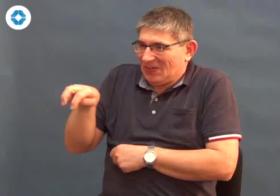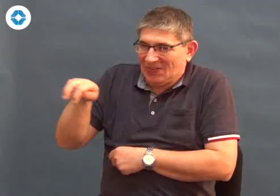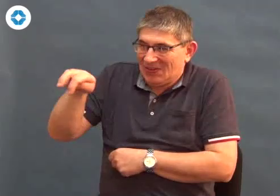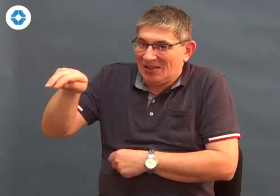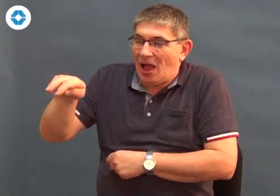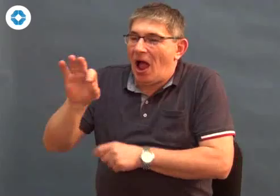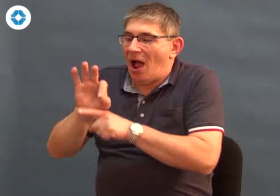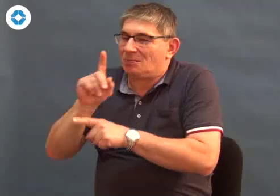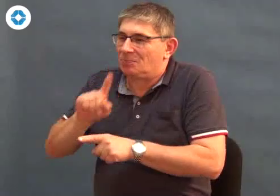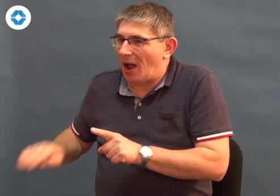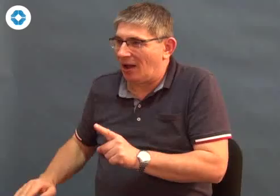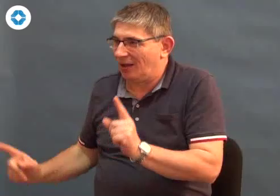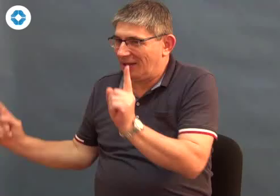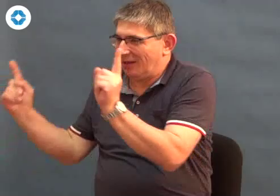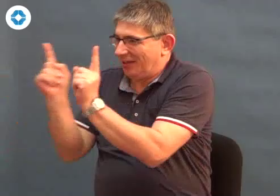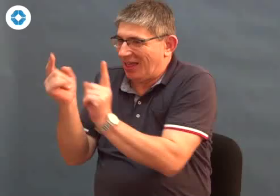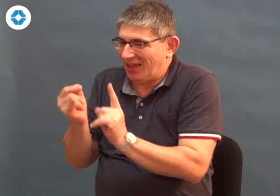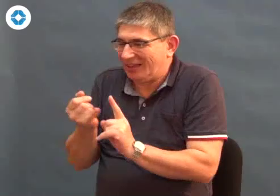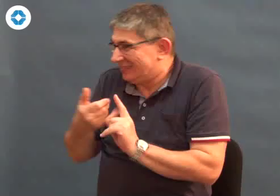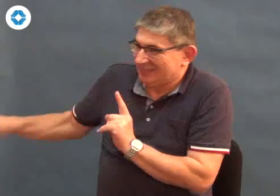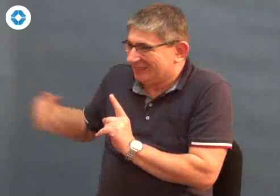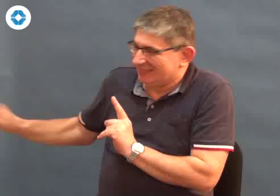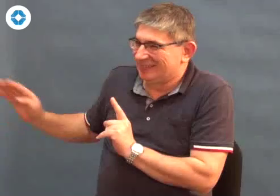W tym momencie mały chłopiec podchodzi do niego, a Chaplin go odgania.